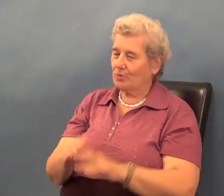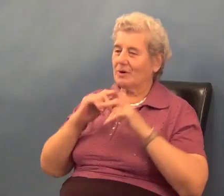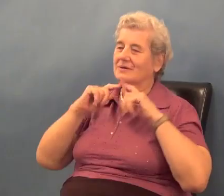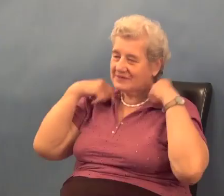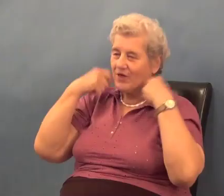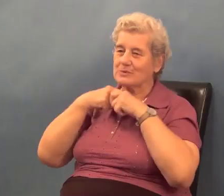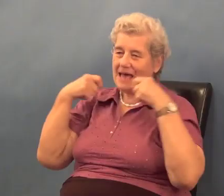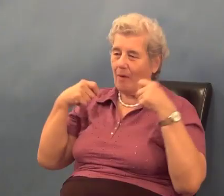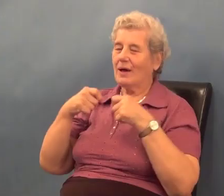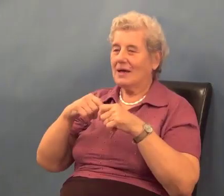Zawiązuje chustę na szyi.